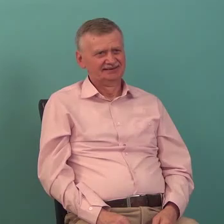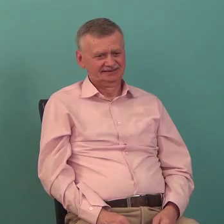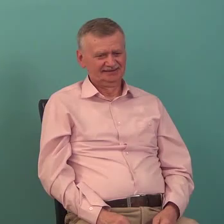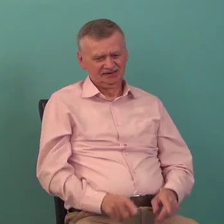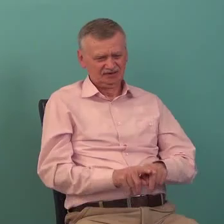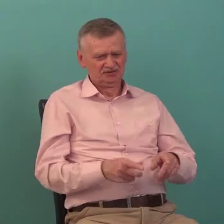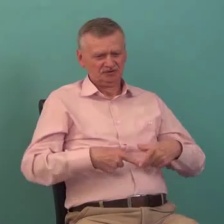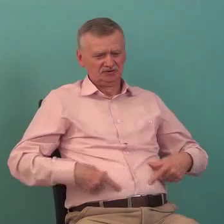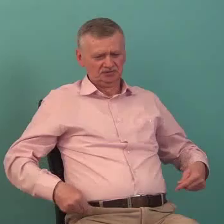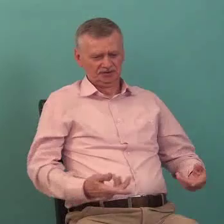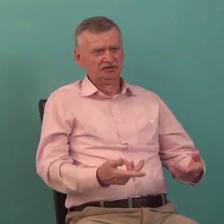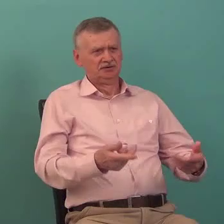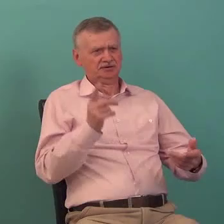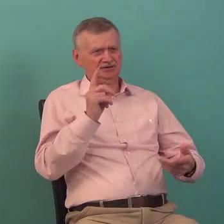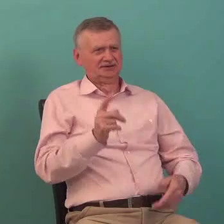Jest zakaz bycia w kostiumie.